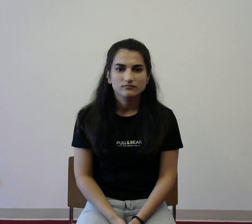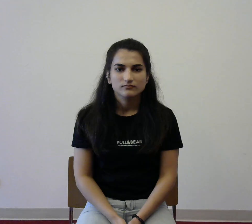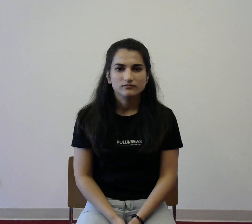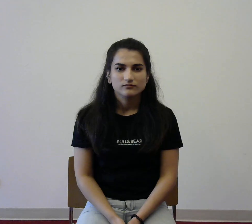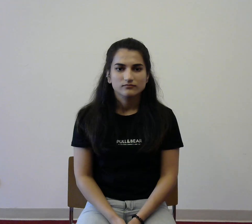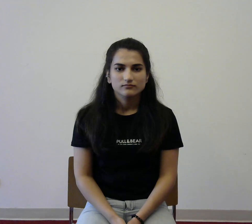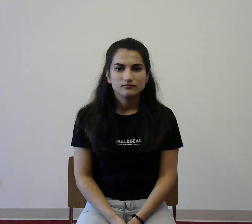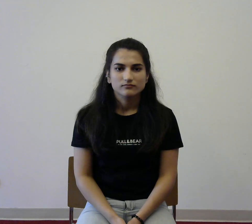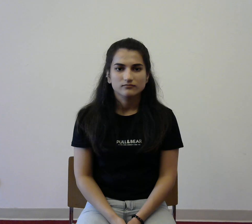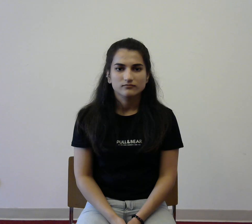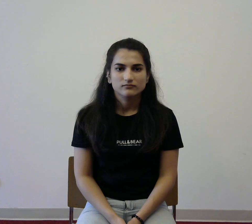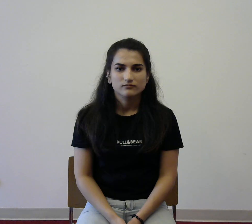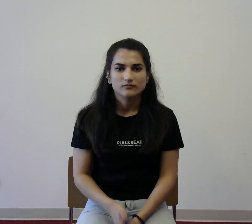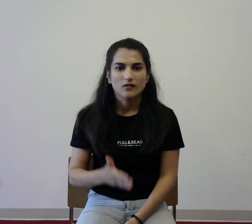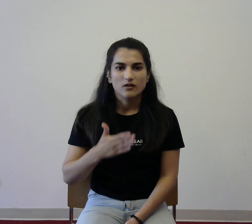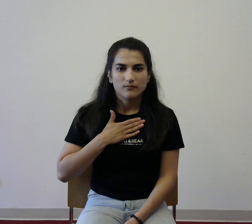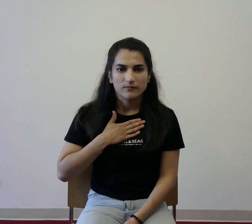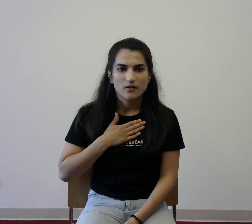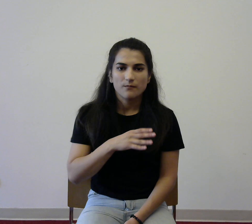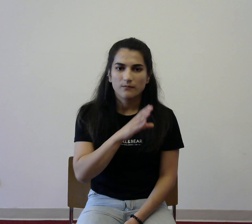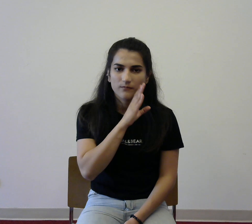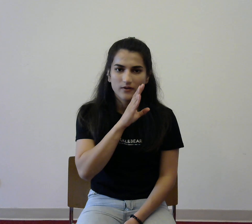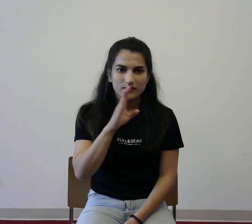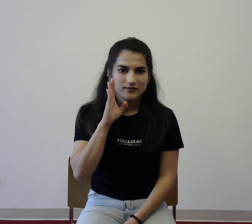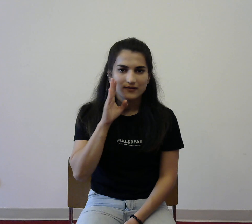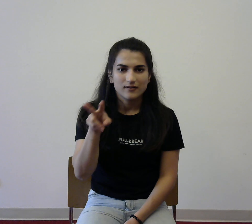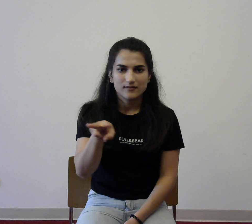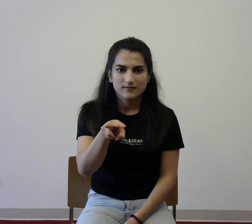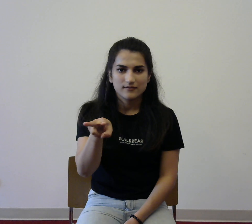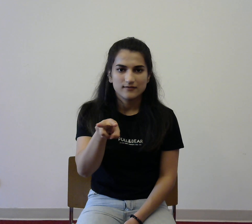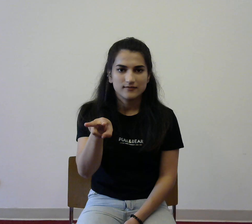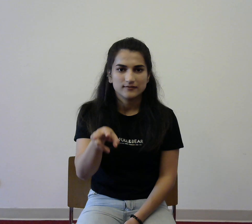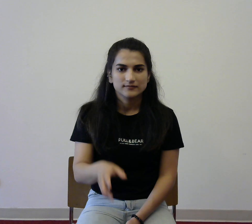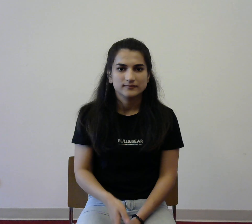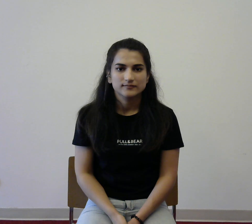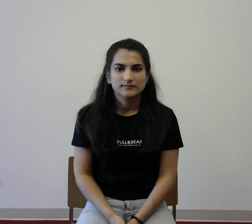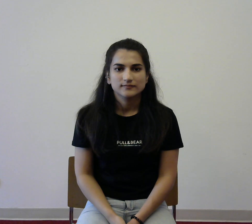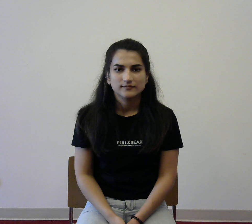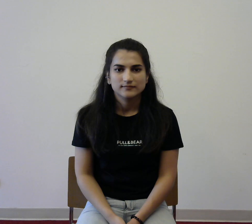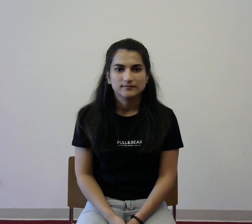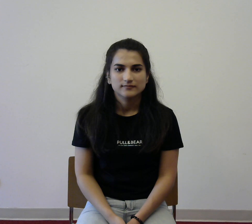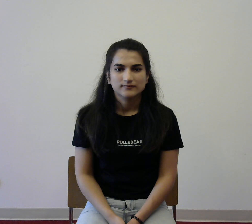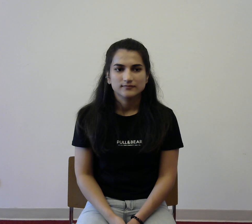Mənim anam Lənkərandandır